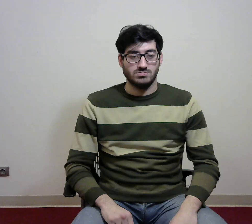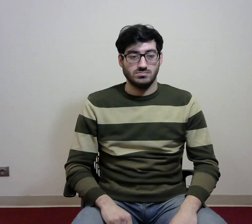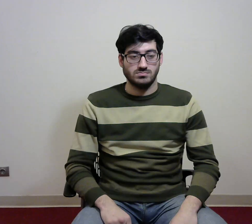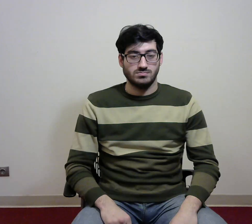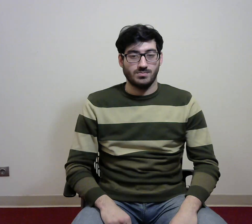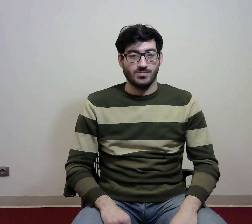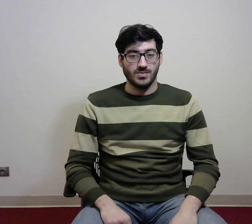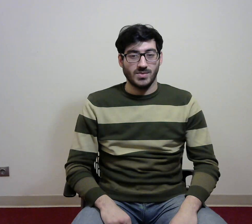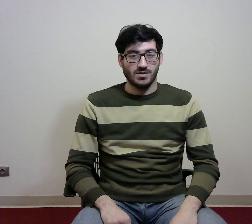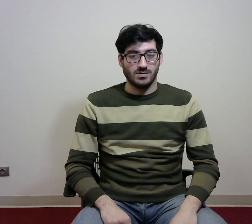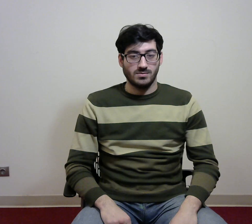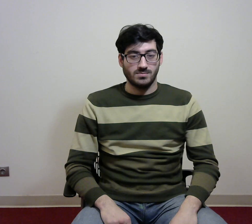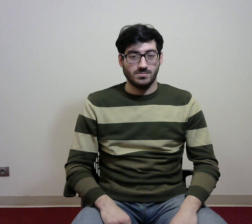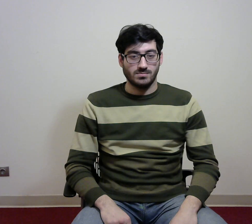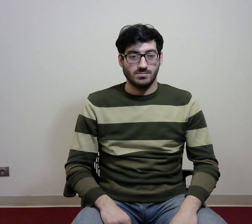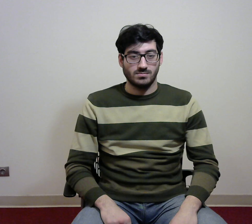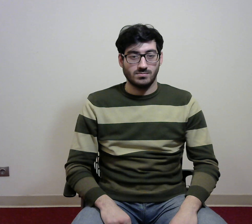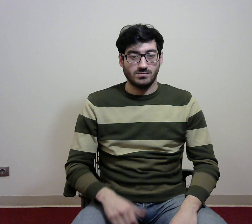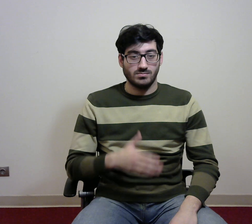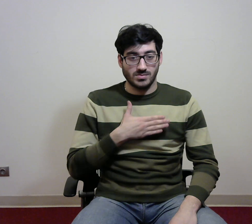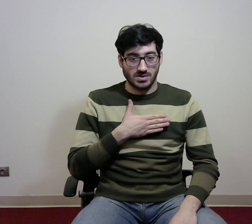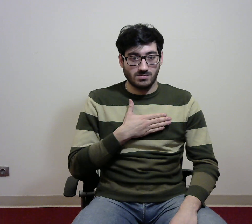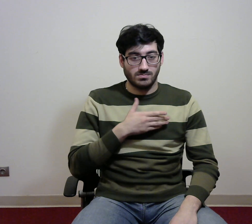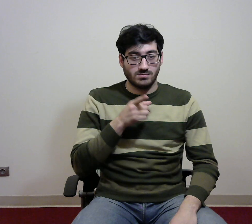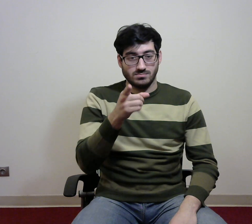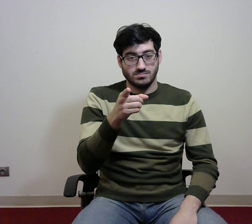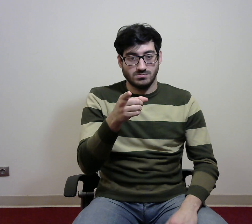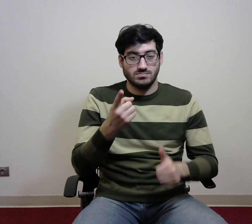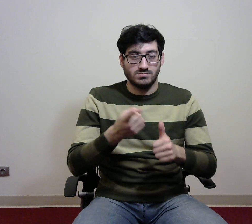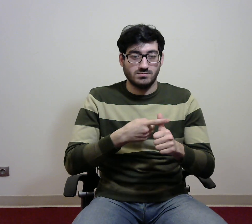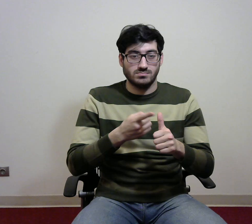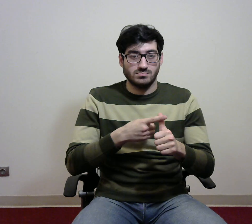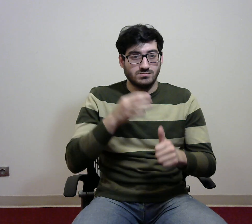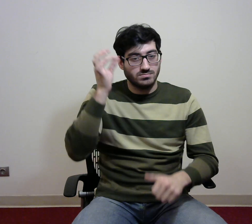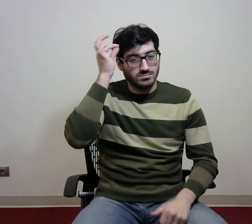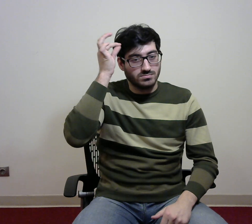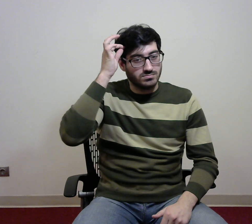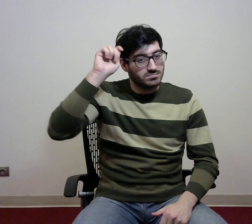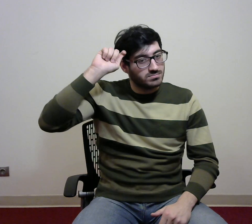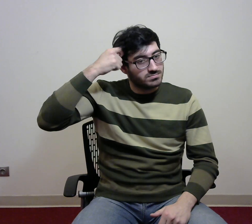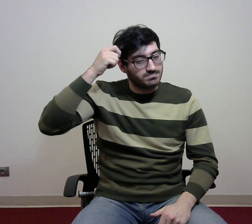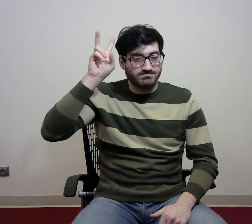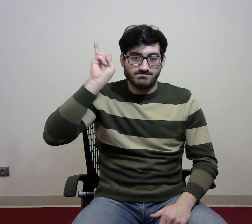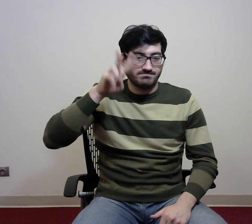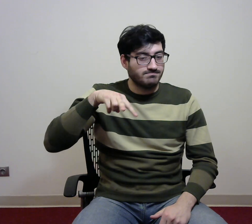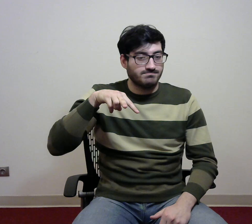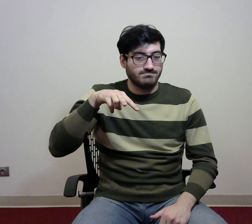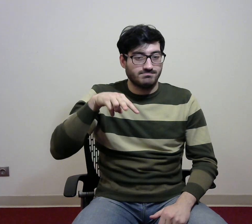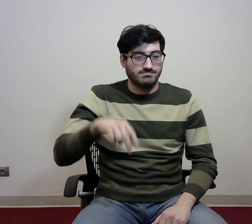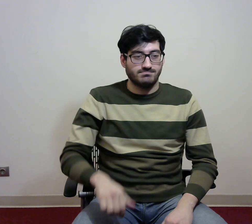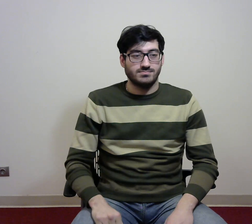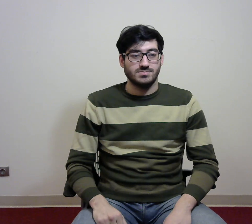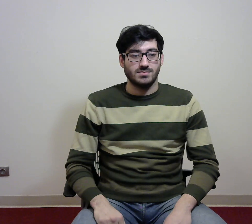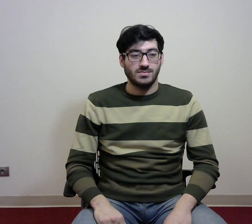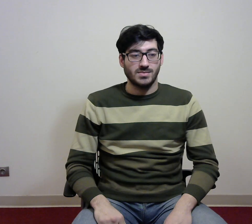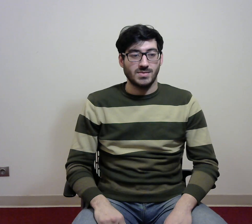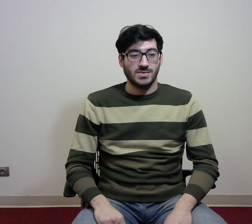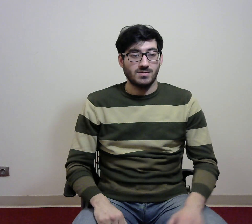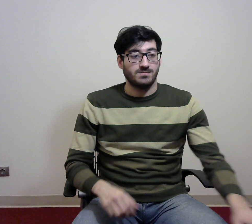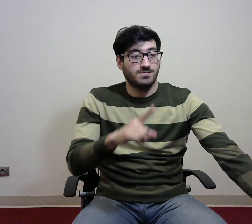Mən sənin adını yadımda saxlaya bilmirəm